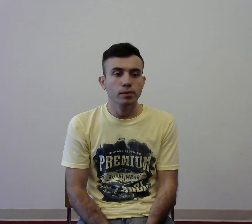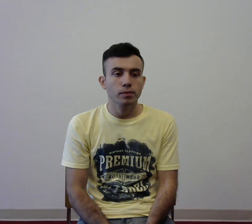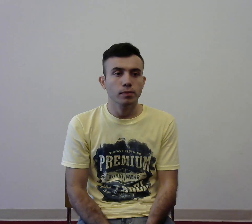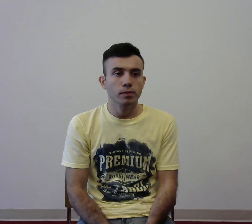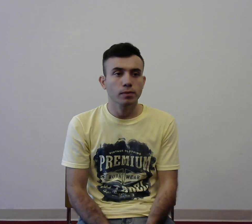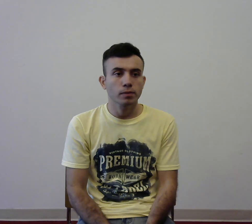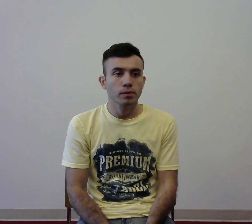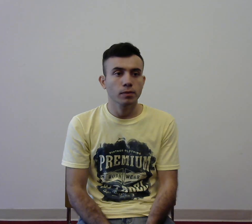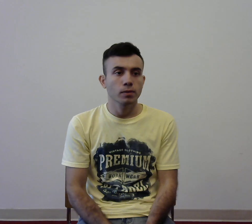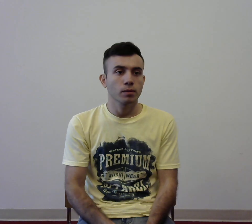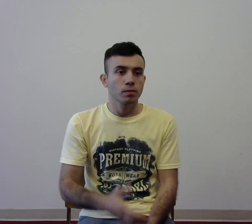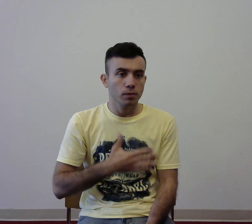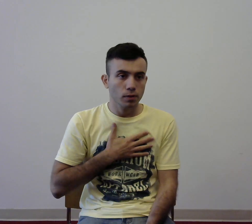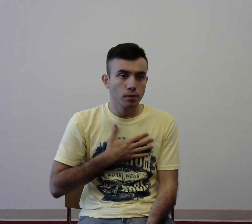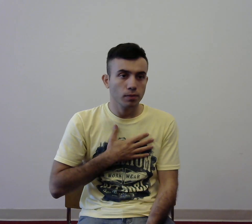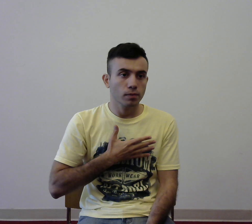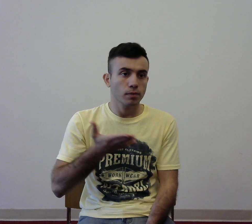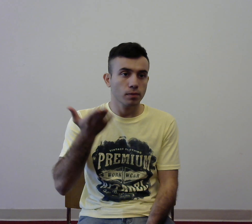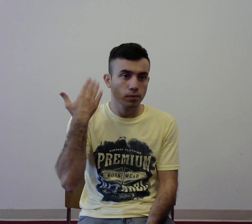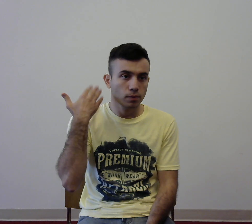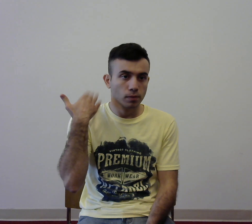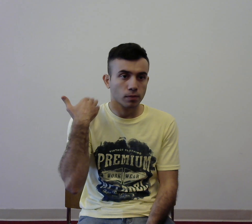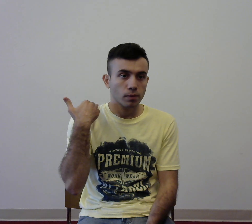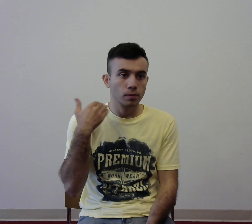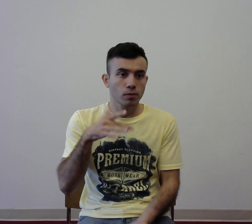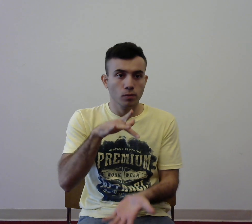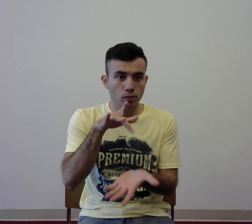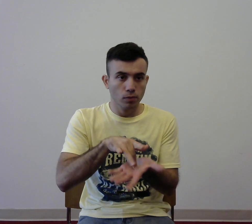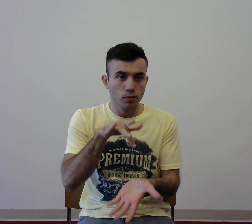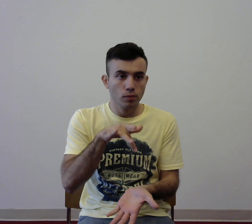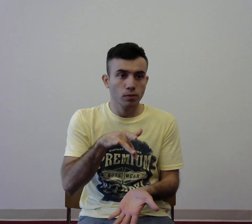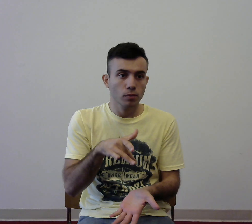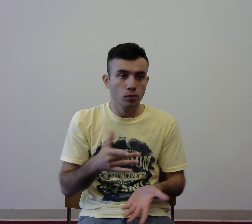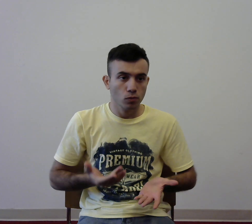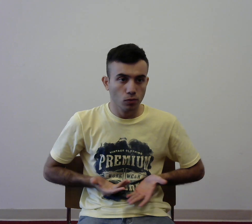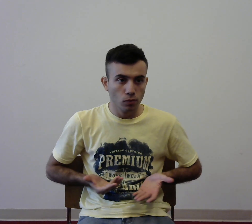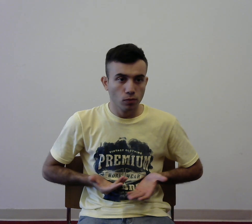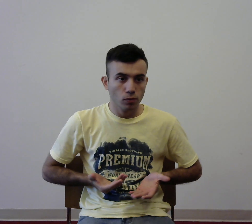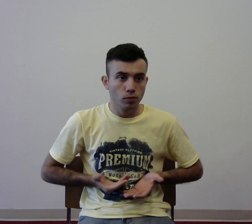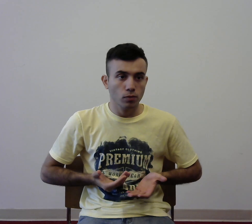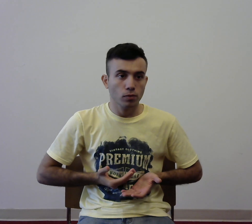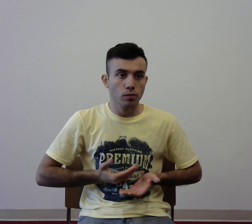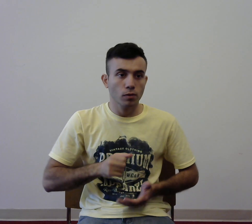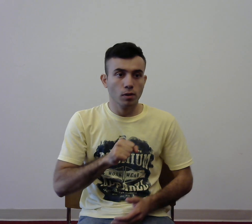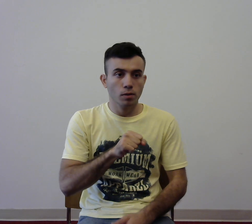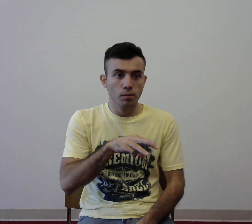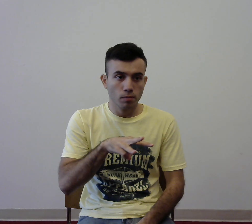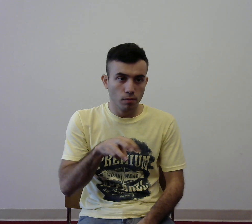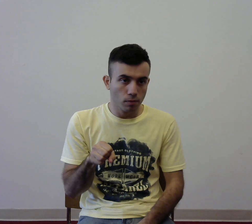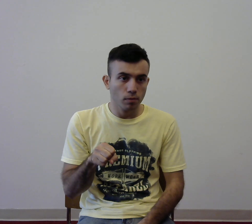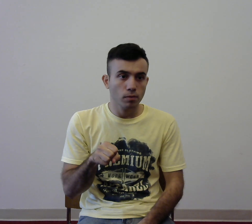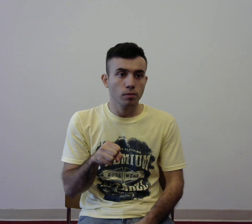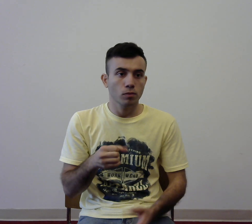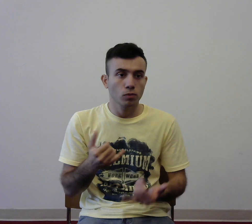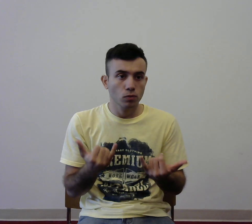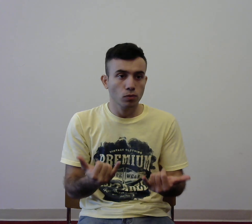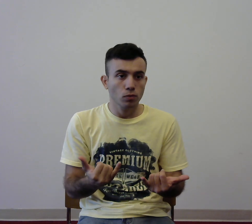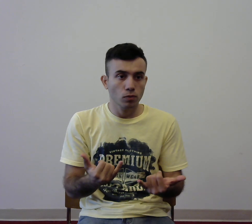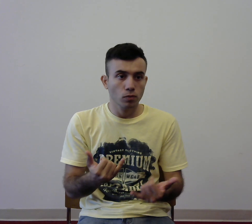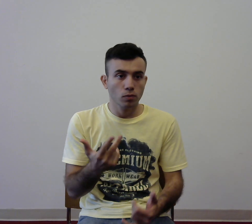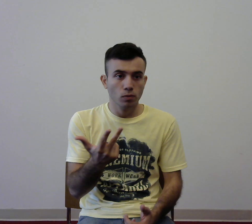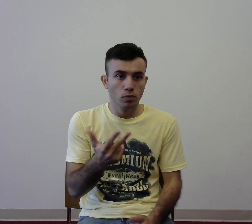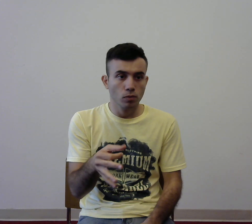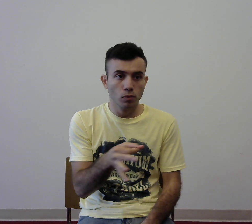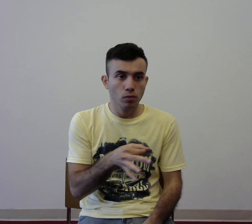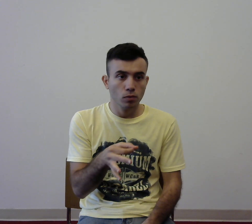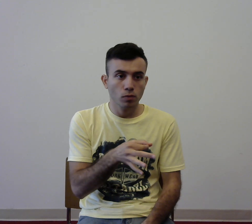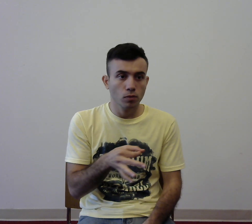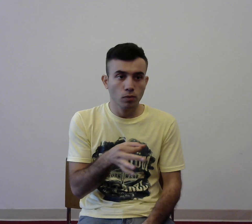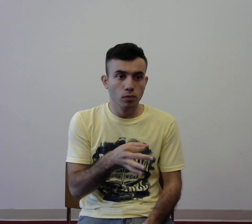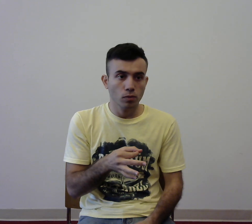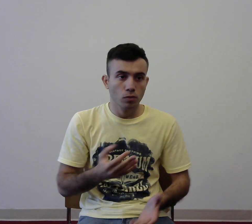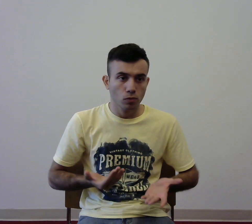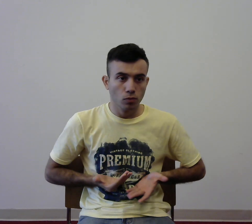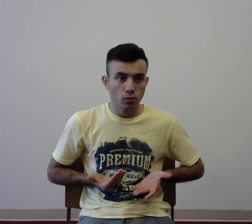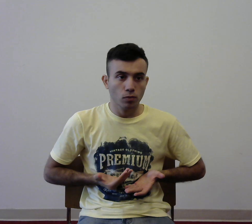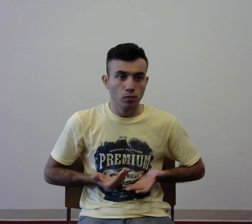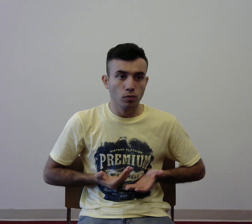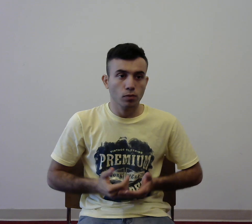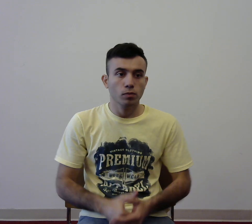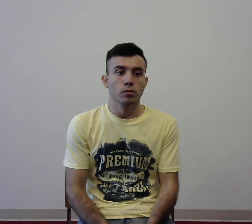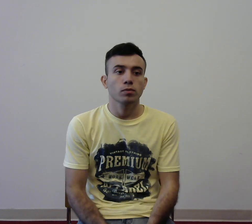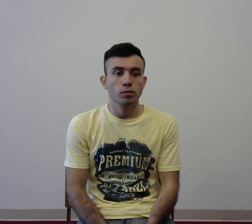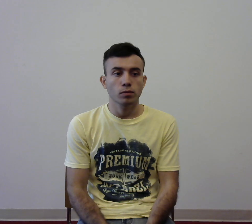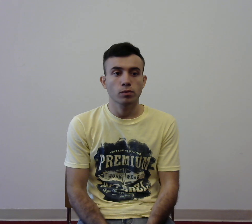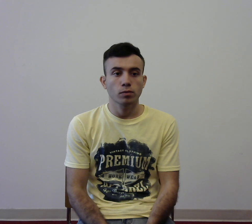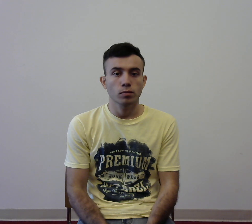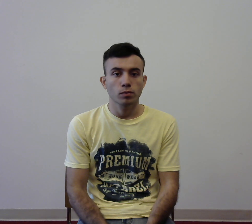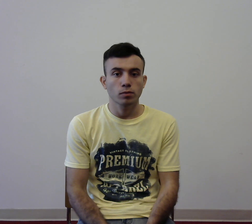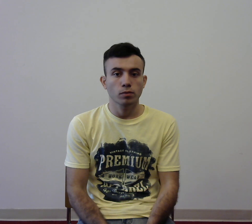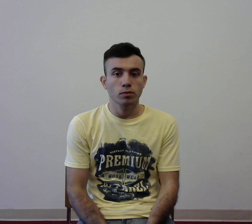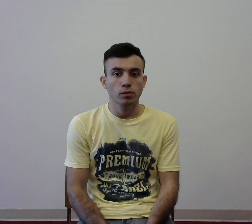Mən əvvəl mərkəzdə yaşamışam, amma indi 3-cü mikrorayonda yaşayıram